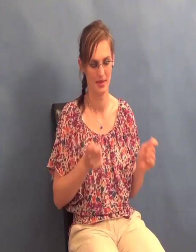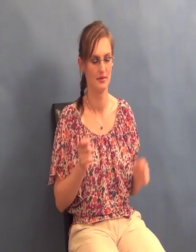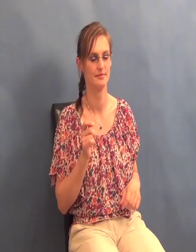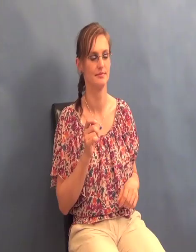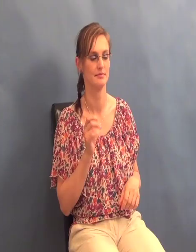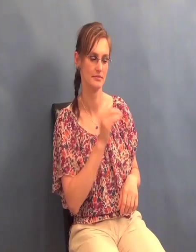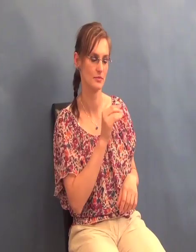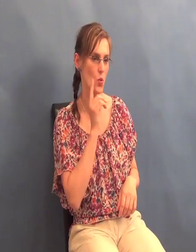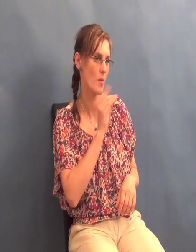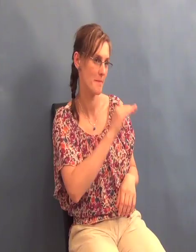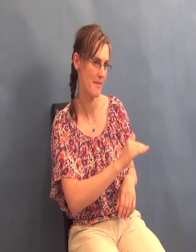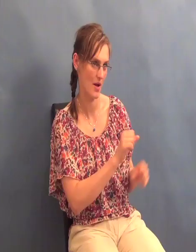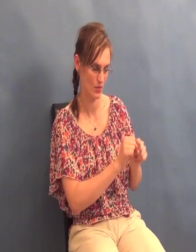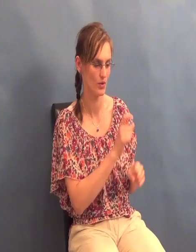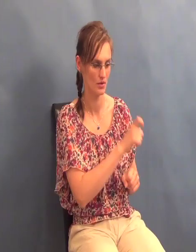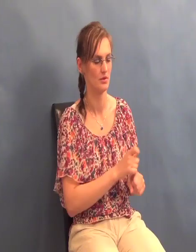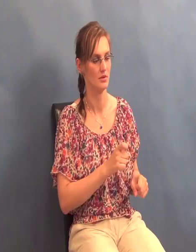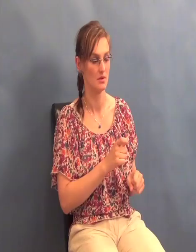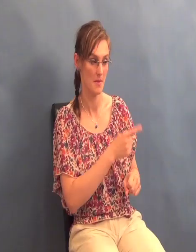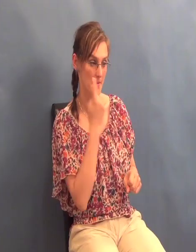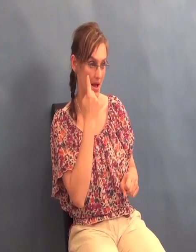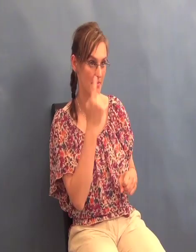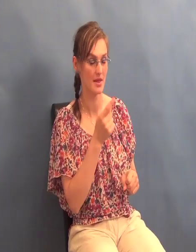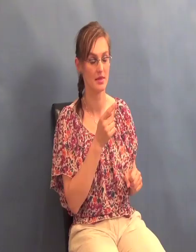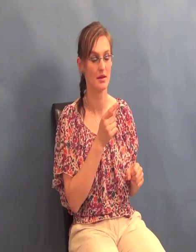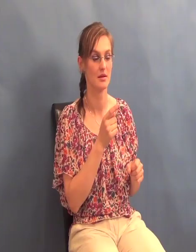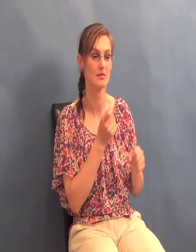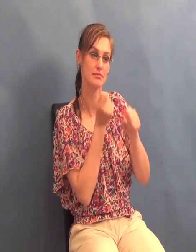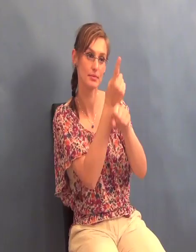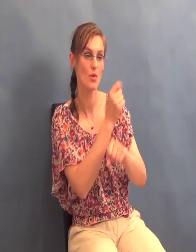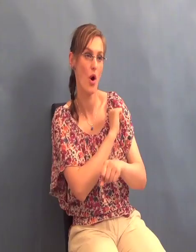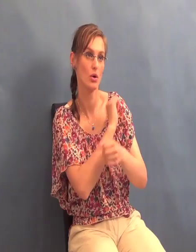Mówi do małego chłopca: "Pamiętaj, masz rzucać w okna i je rozbijać!".